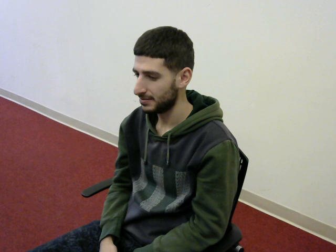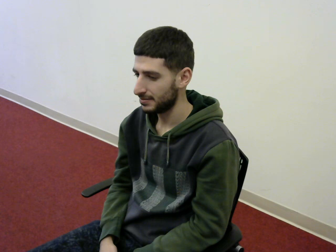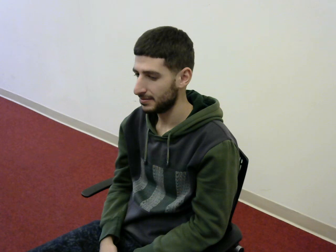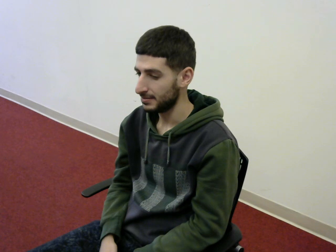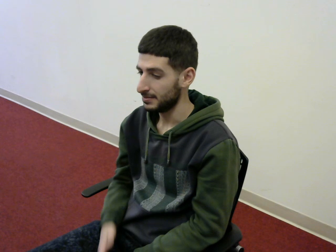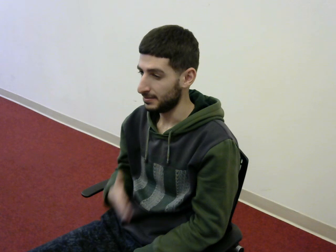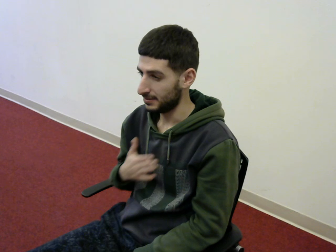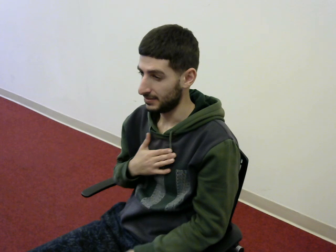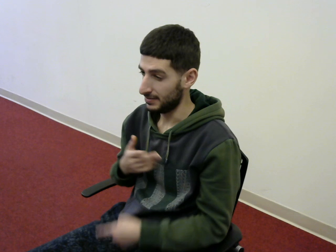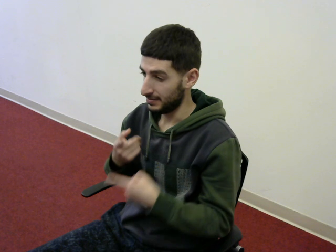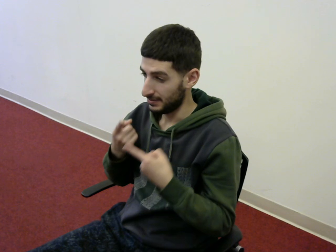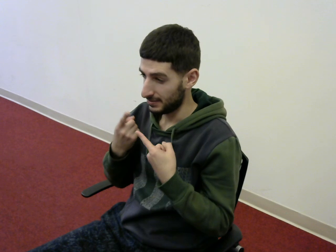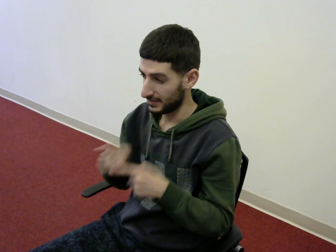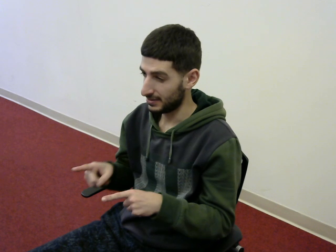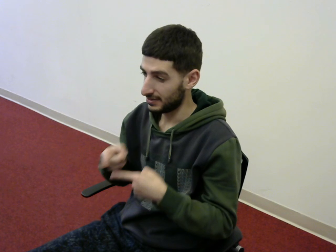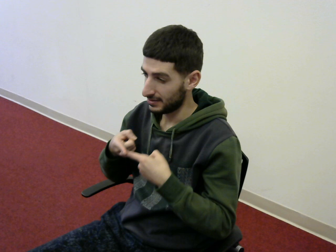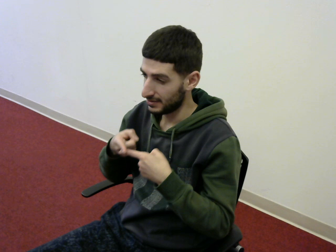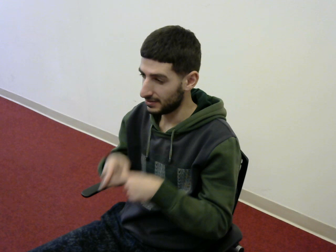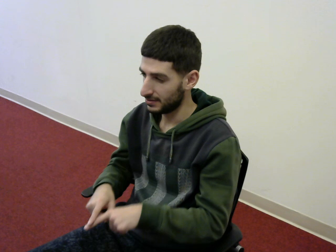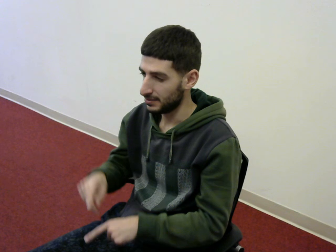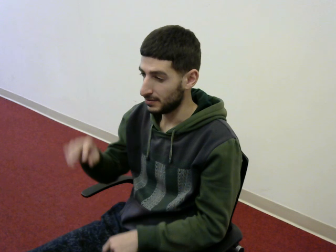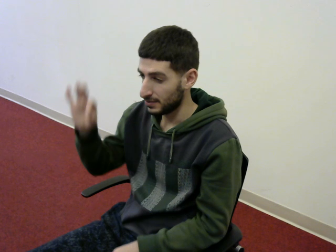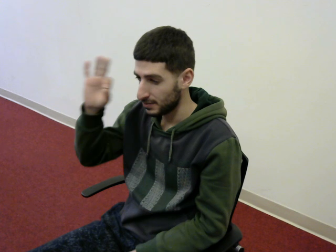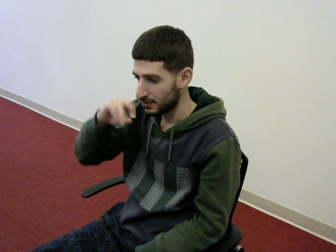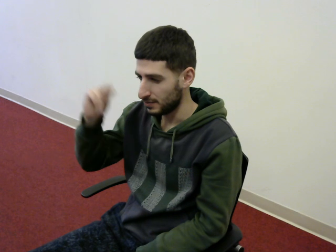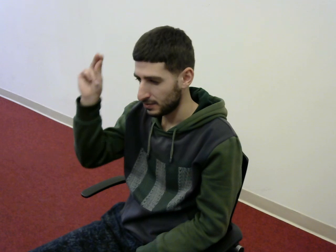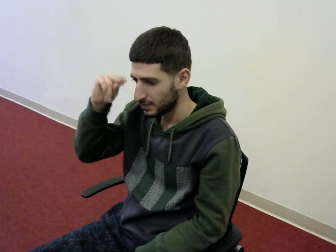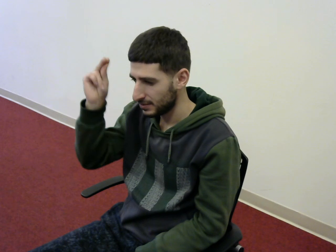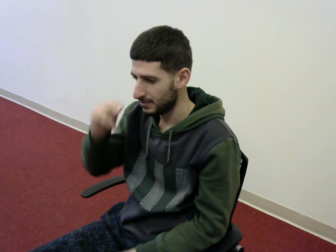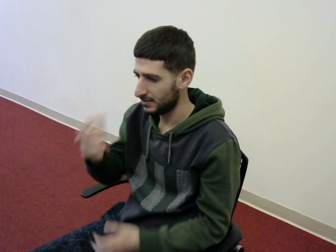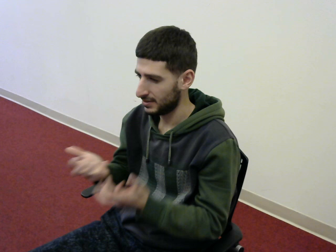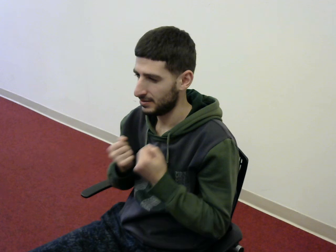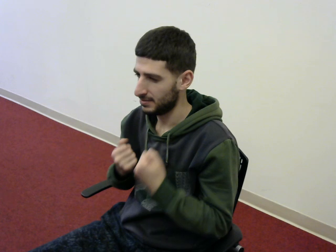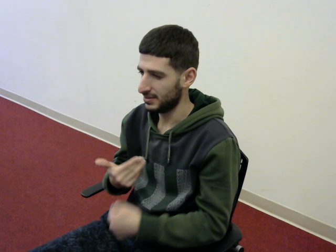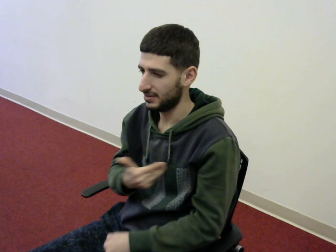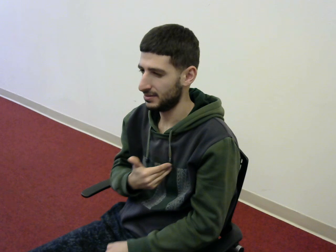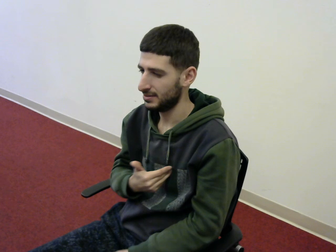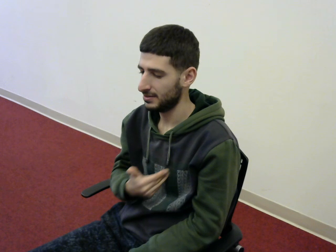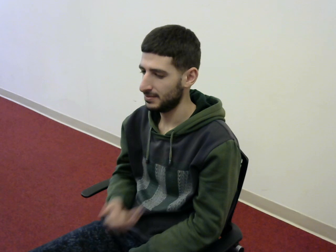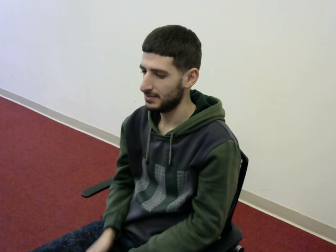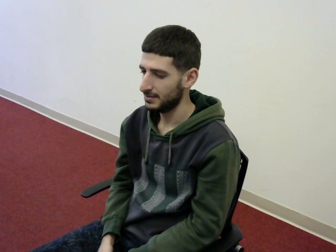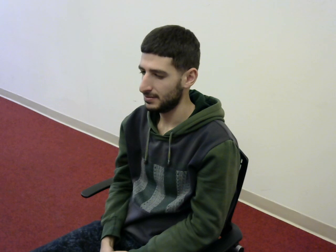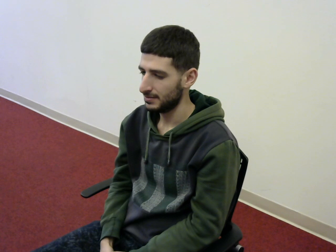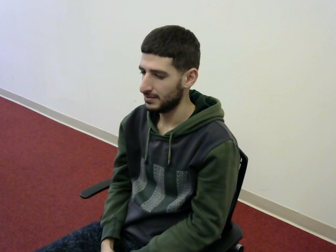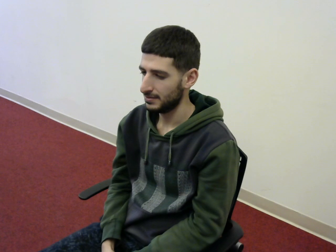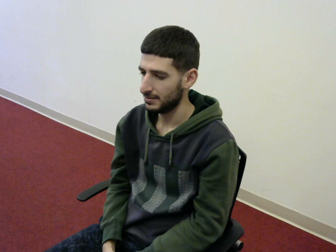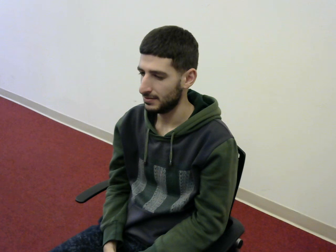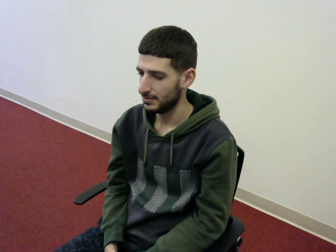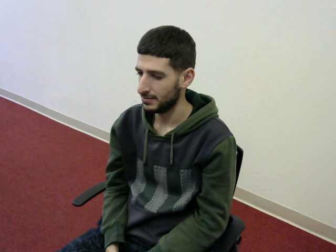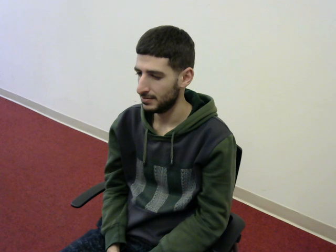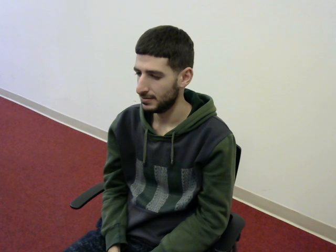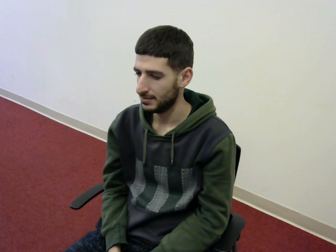Mən fərqli ixtisas üzrə təhsil almaq istəyirəm